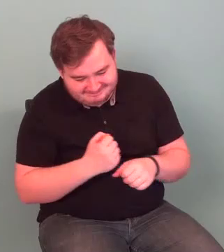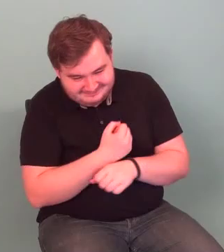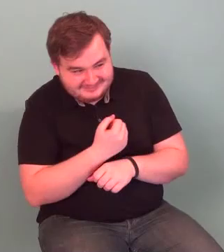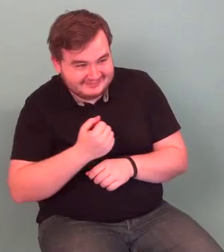Szkoda.